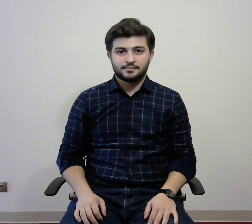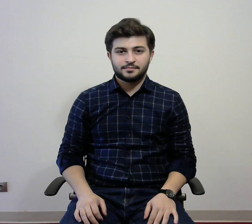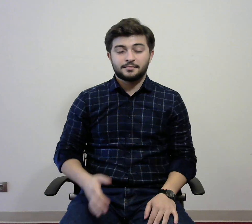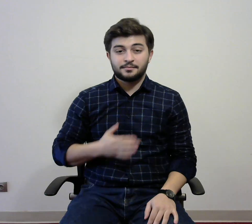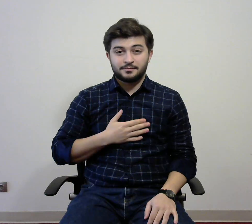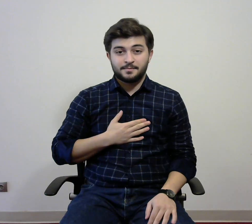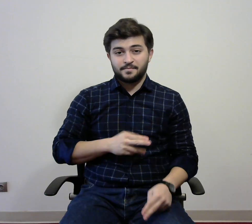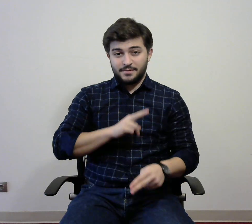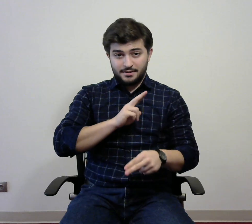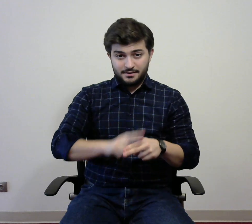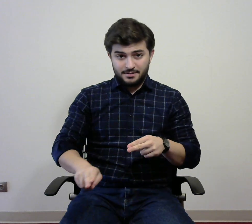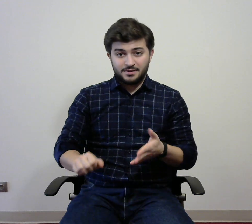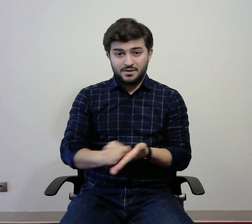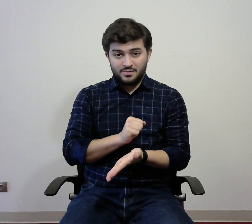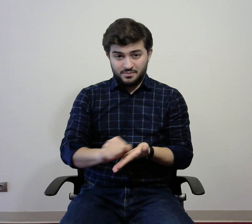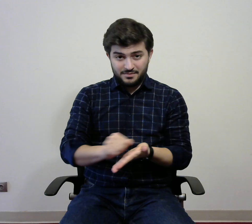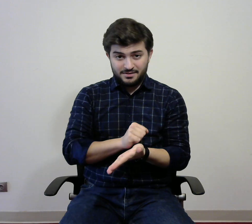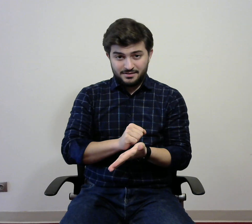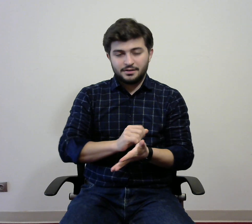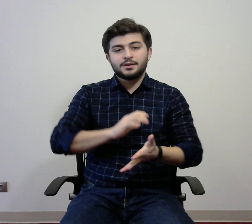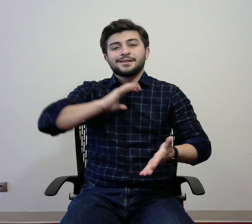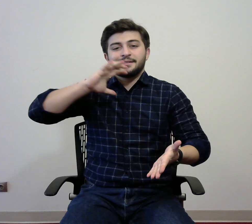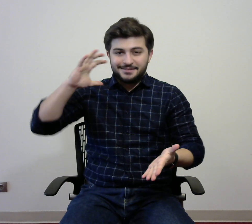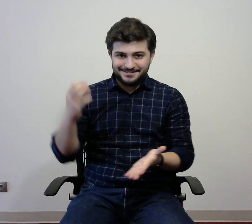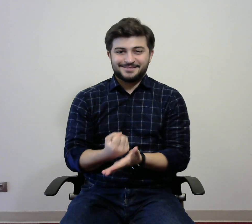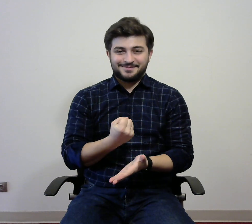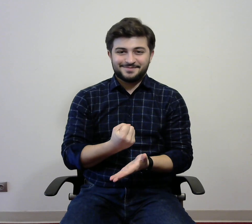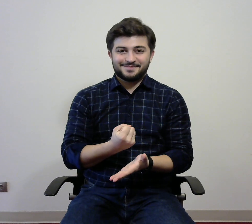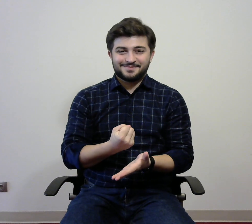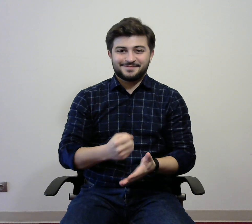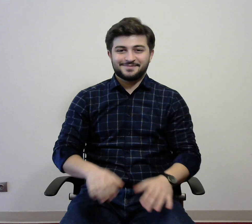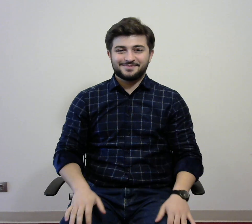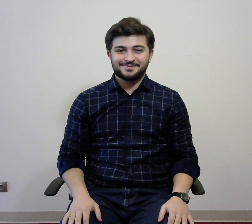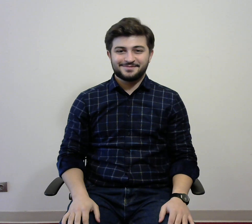Mən itirdiyim sənədi tapmışam